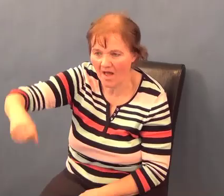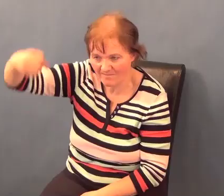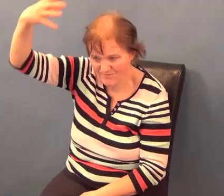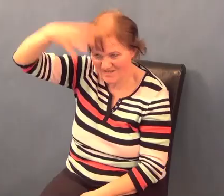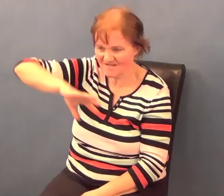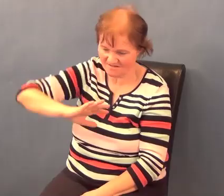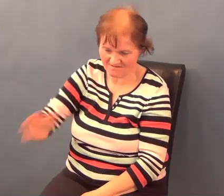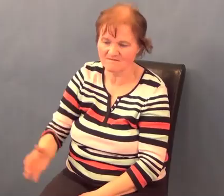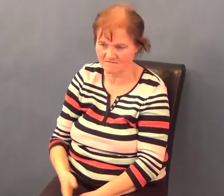Nie wolno brać prysznica.